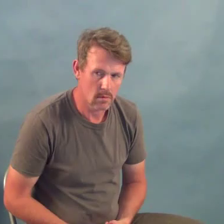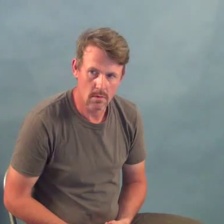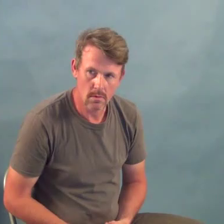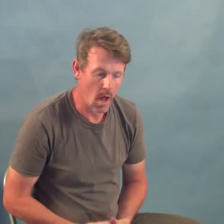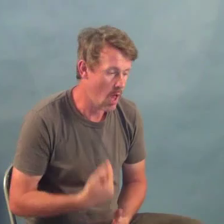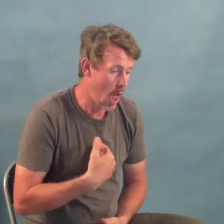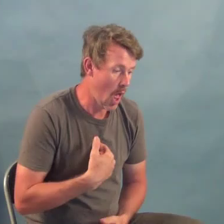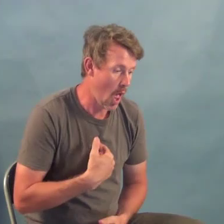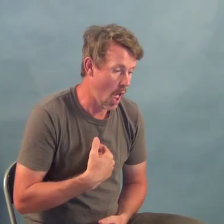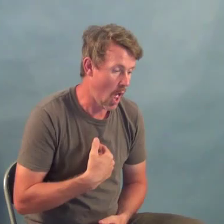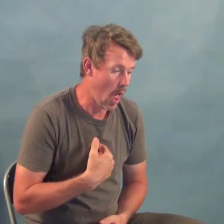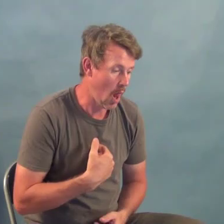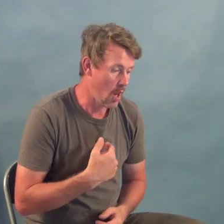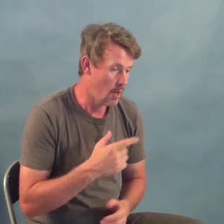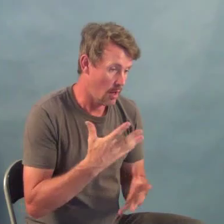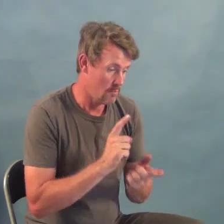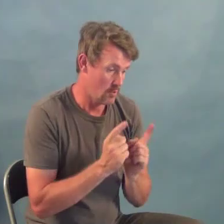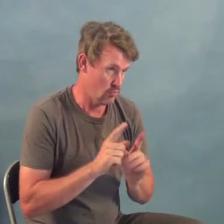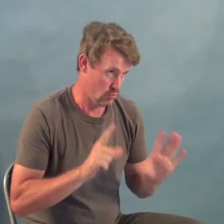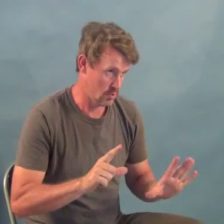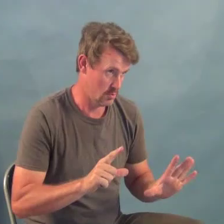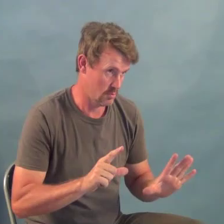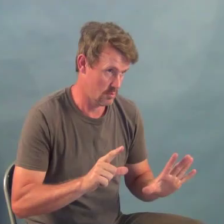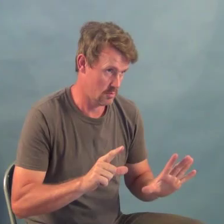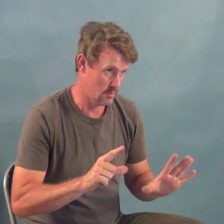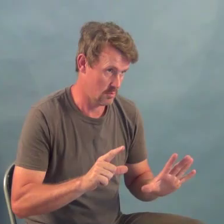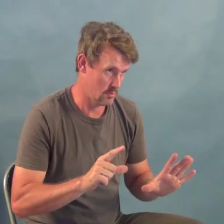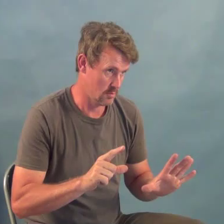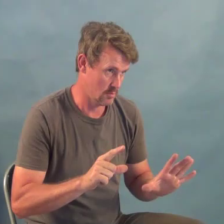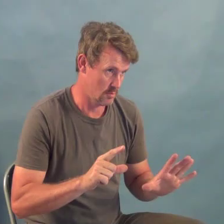Ja mogę się spotkać o siódmej.